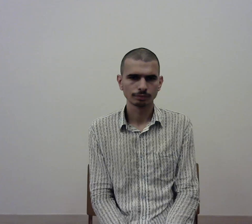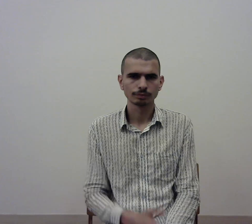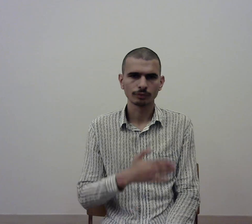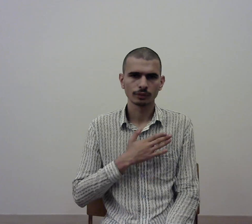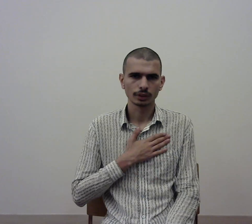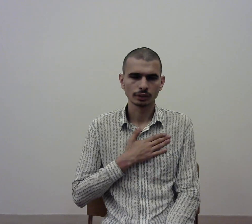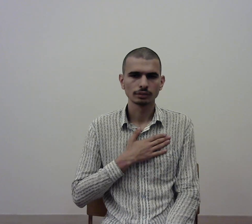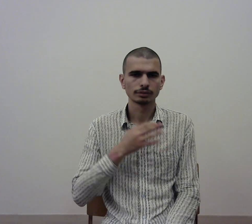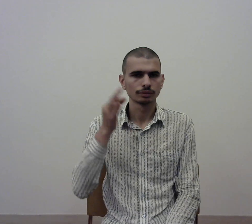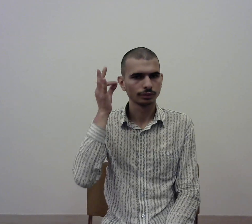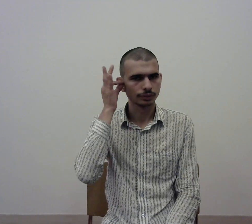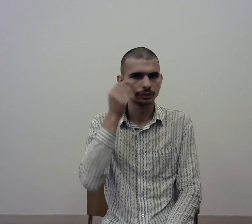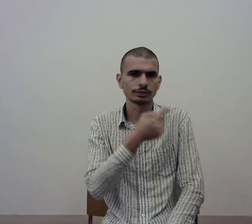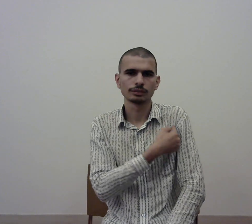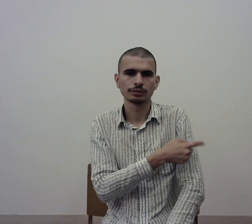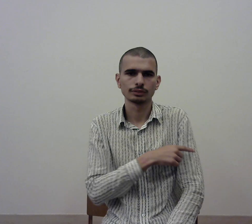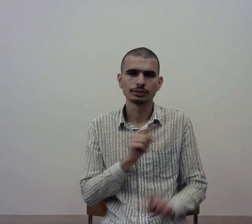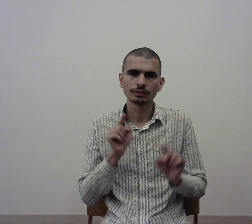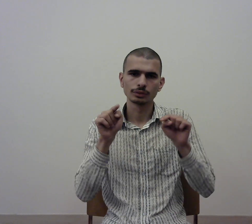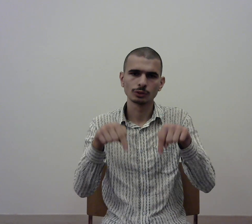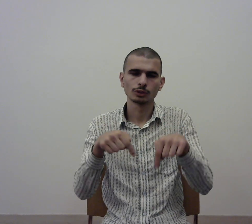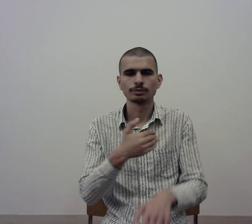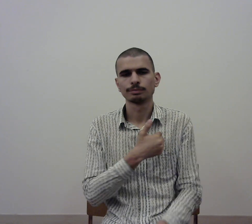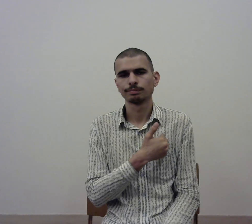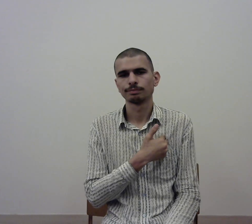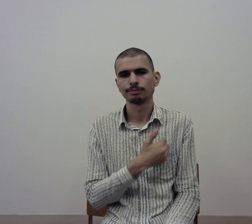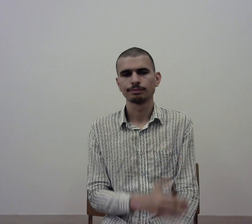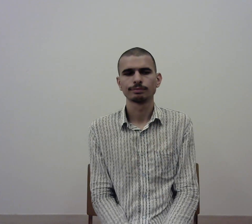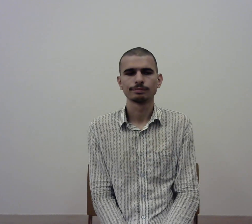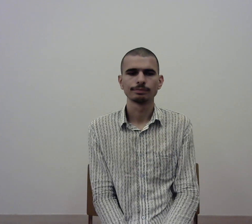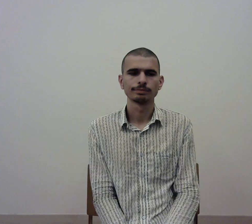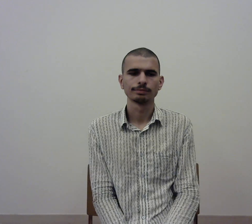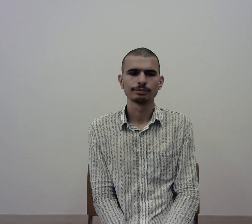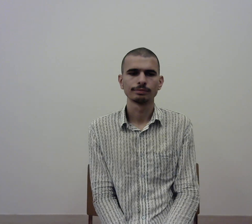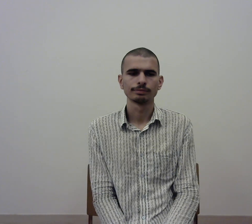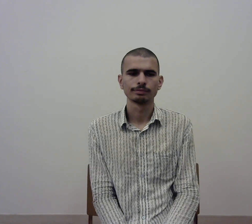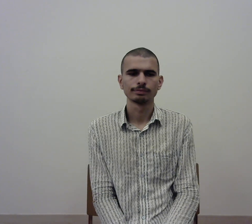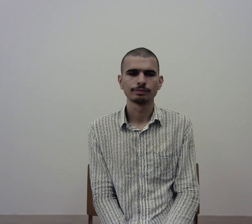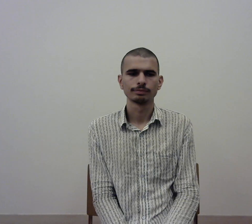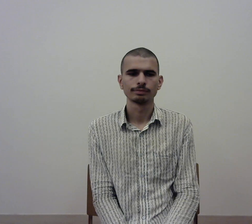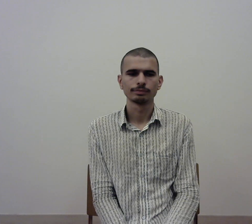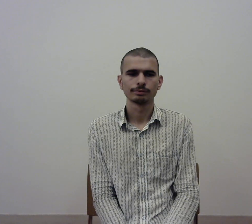Mən tibb məntəqəsinə müraciət etmək istərdim